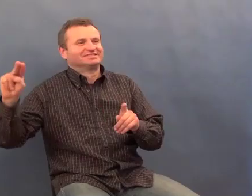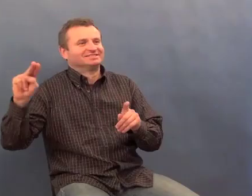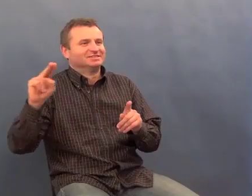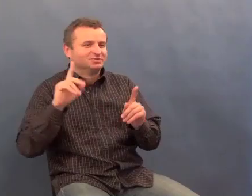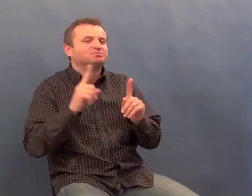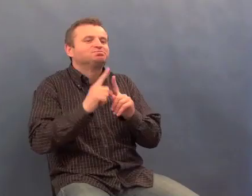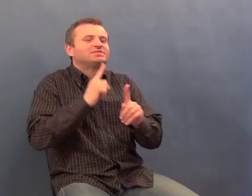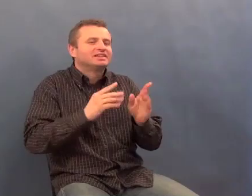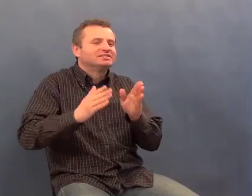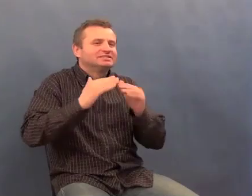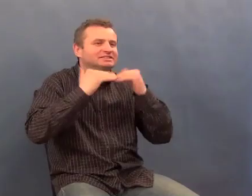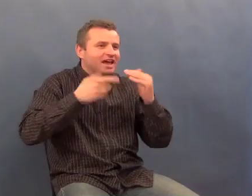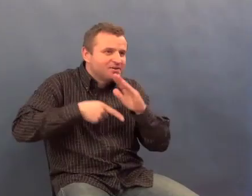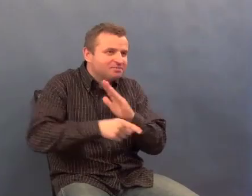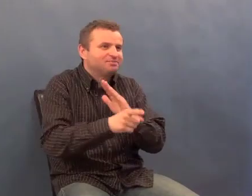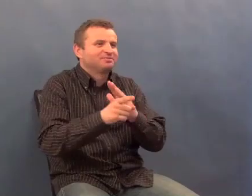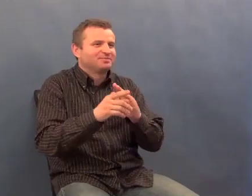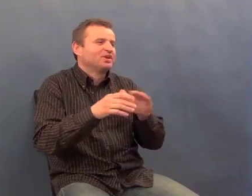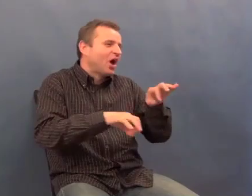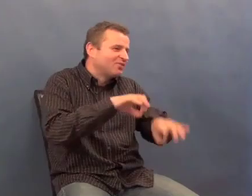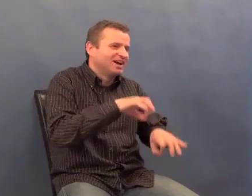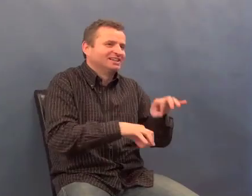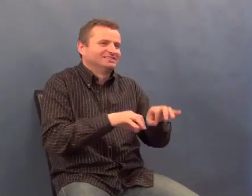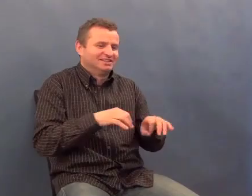Znak przed wejściem do sejmu, na konferencję.